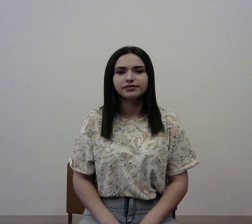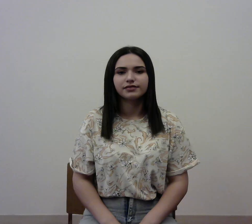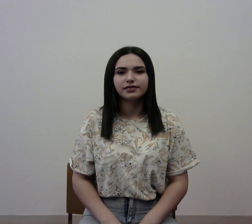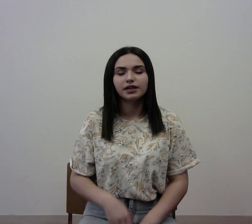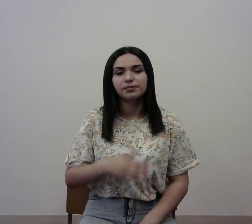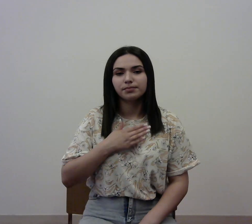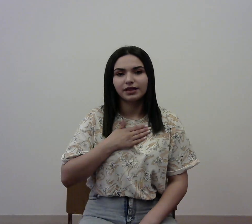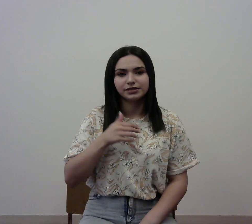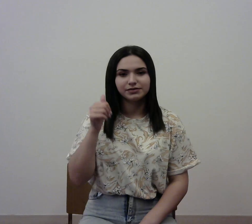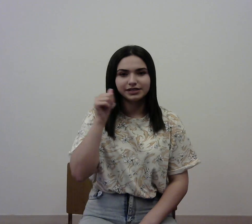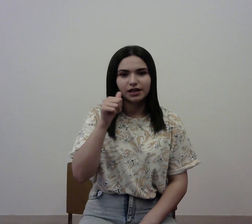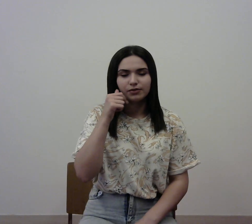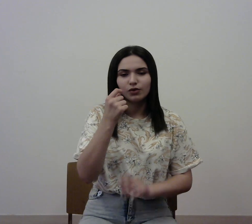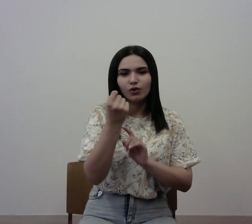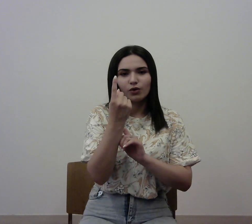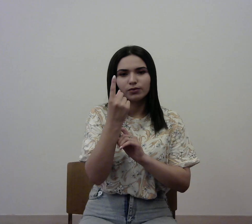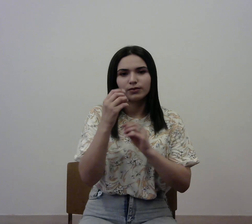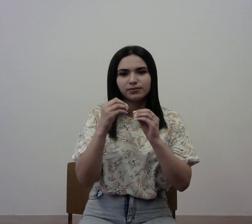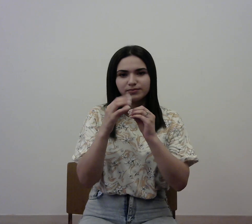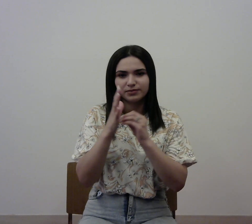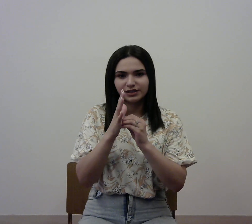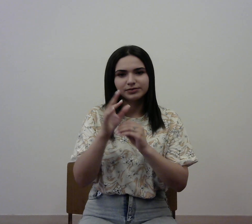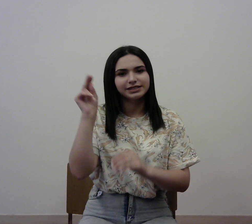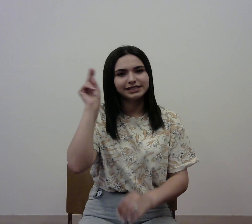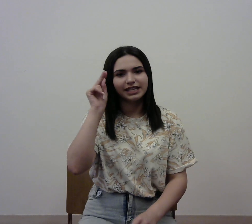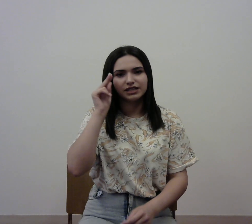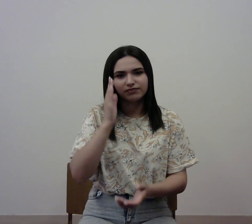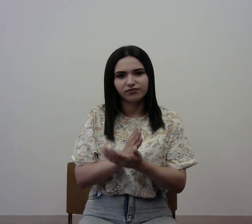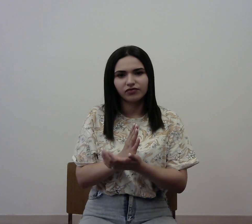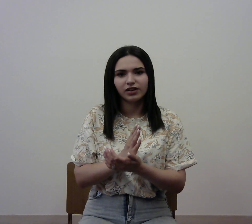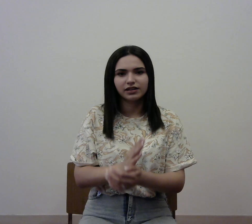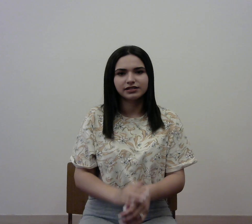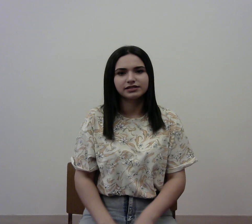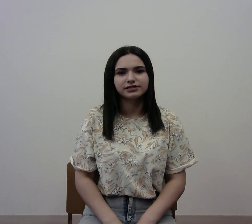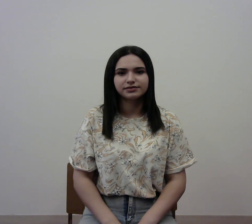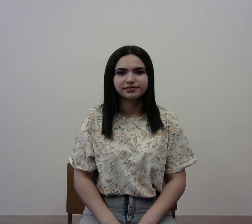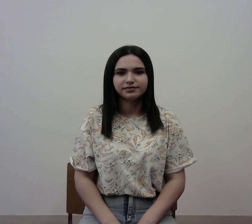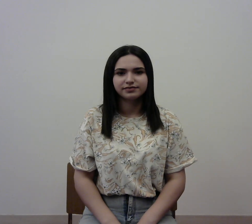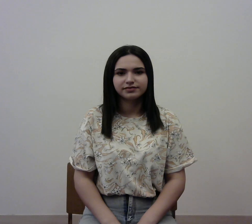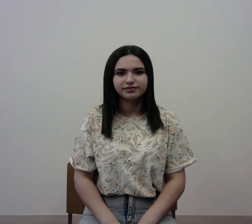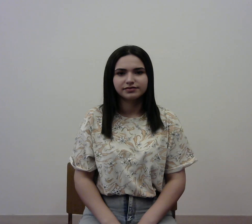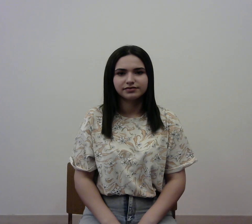Mənim sabah 11:15-də dərsim var